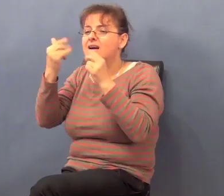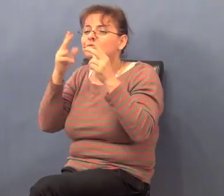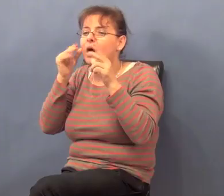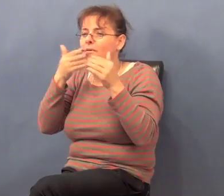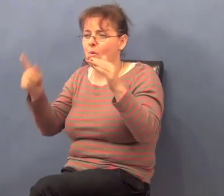Żaby nie ma.